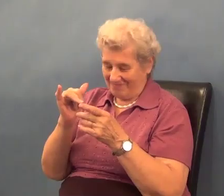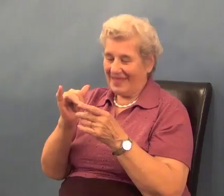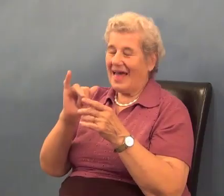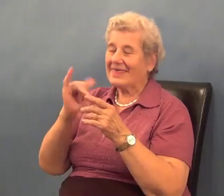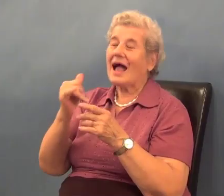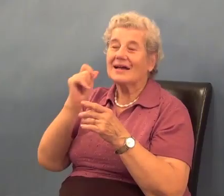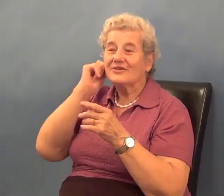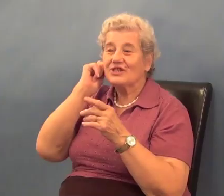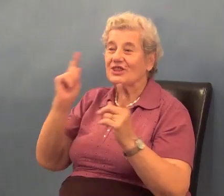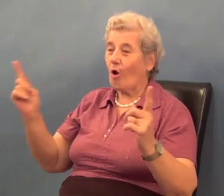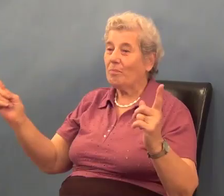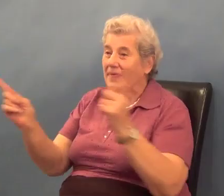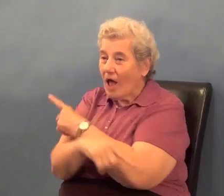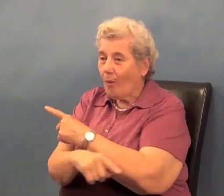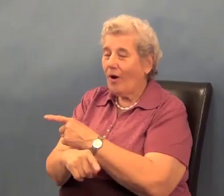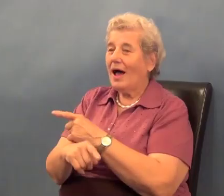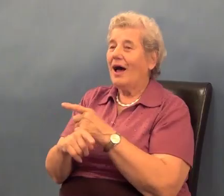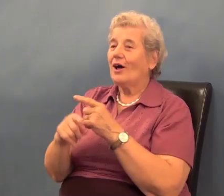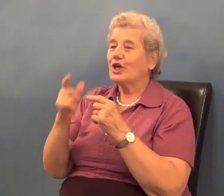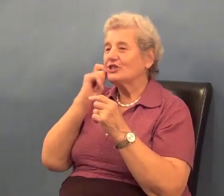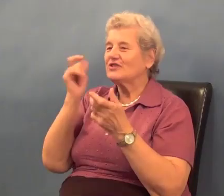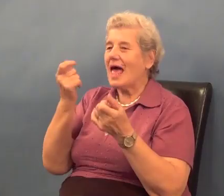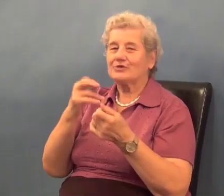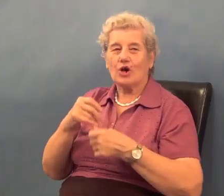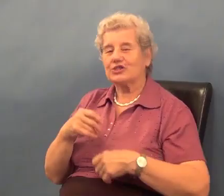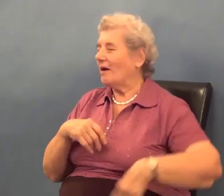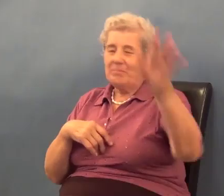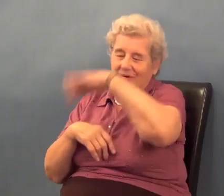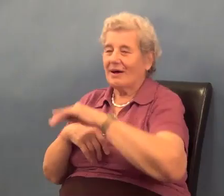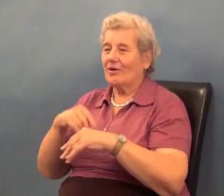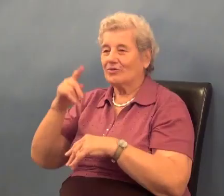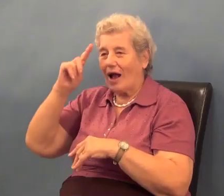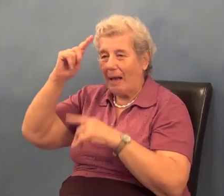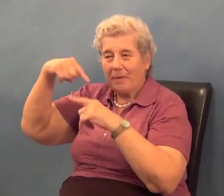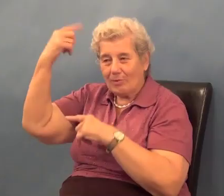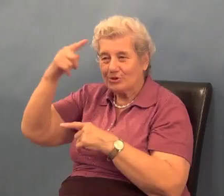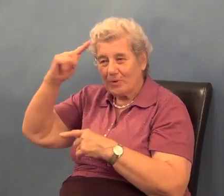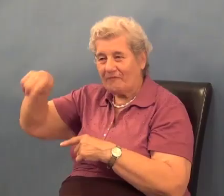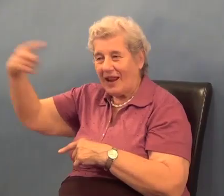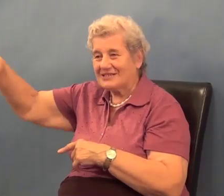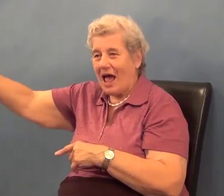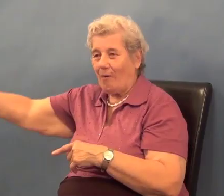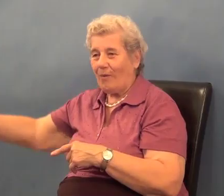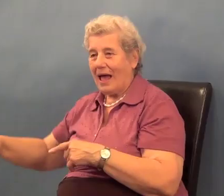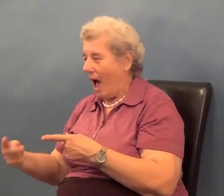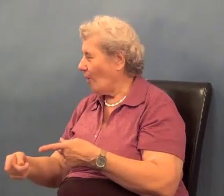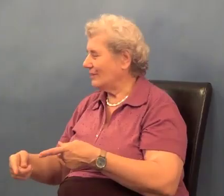Jak mijał tę dziewczynę, to ona coś zrobiła tak, że kapelusz spadł z głowy.